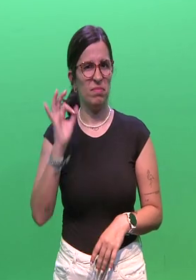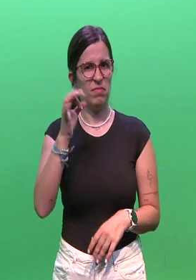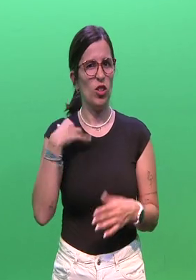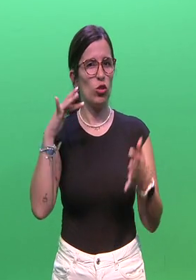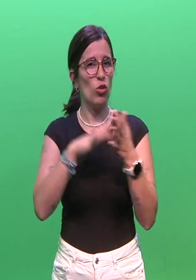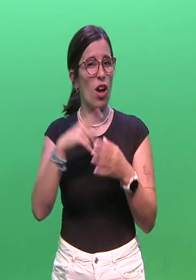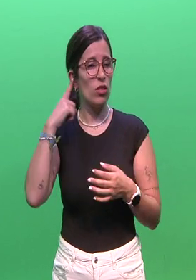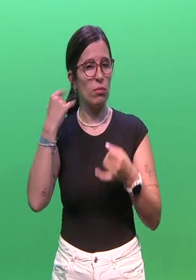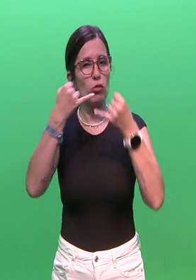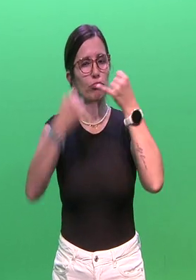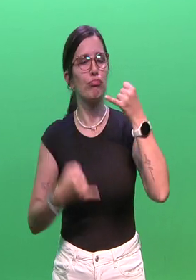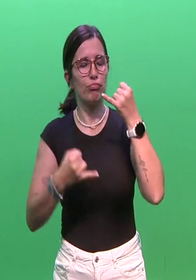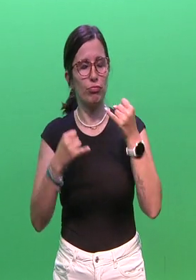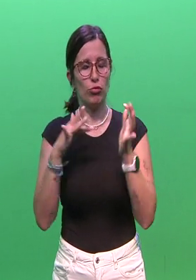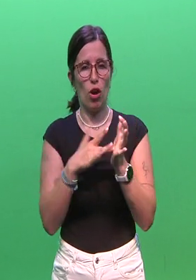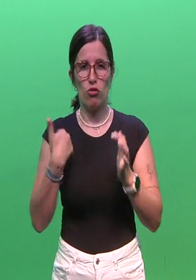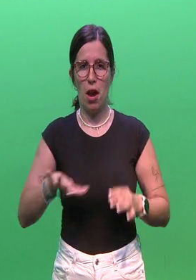Sí, vaig tenir un trencament al timpà.